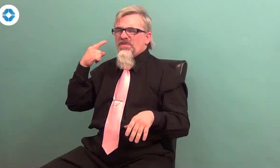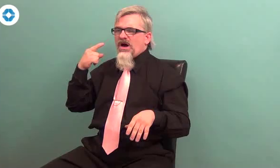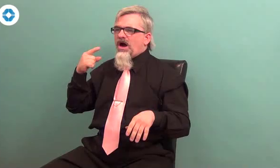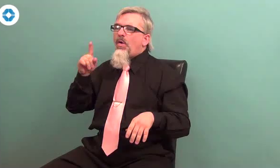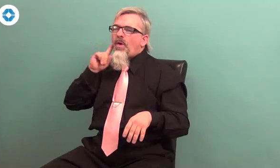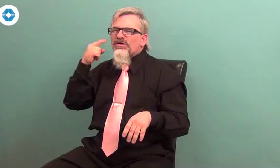Chłopak jest słyszący.